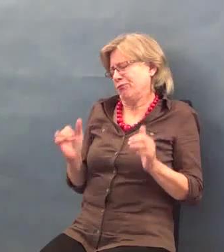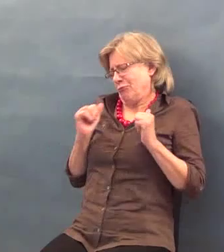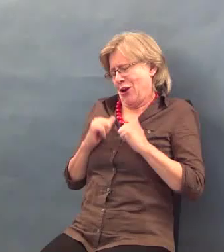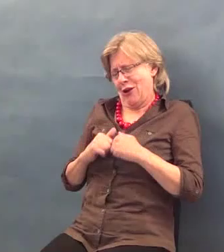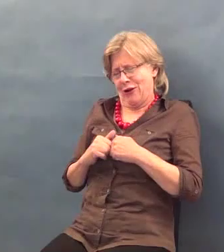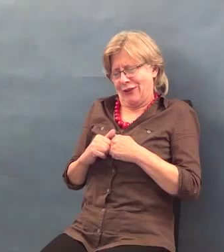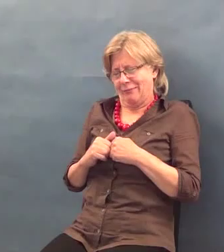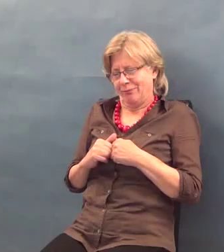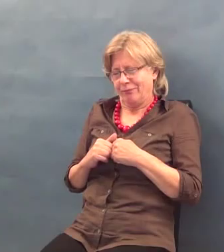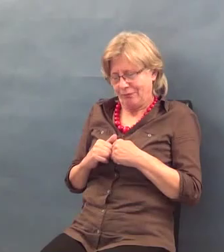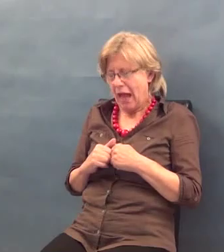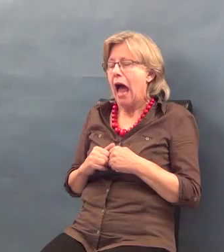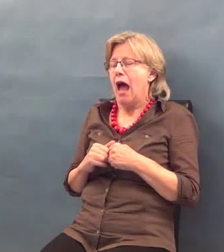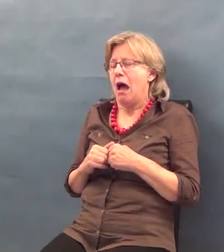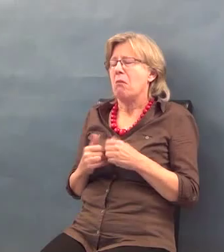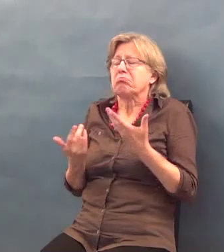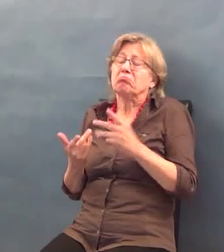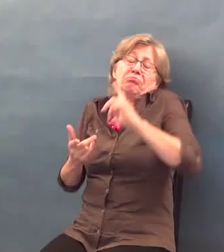Była spokojna.